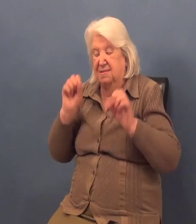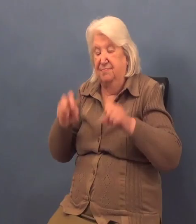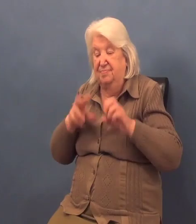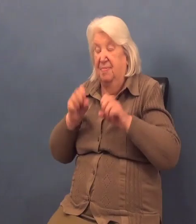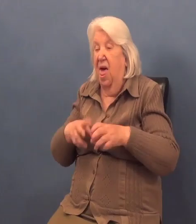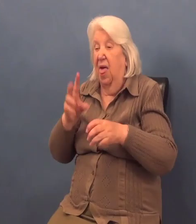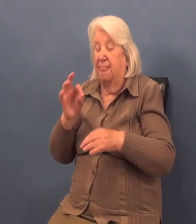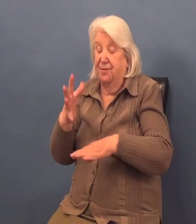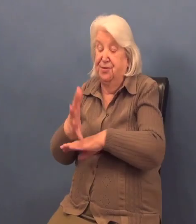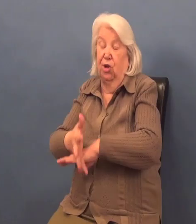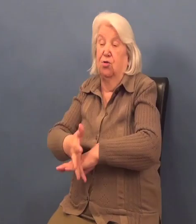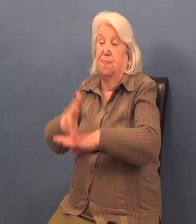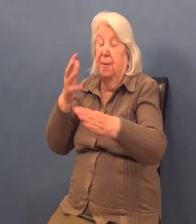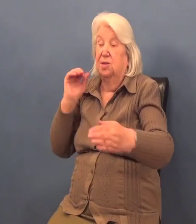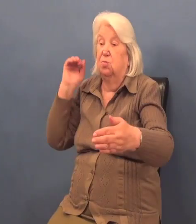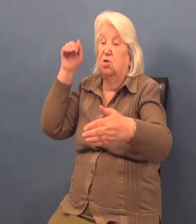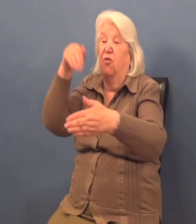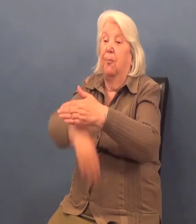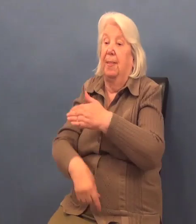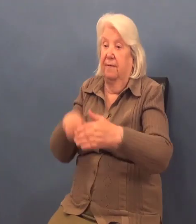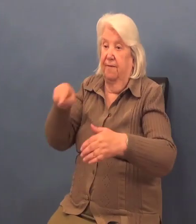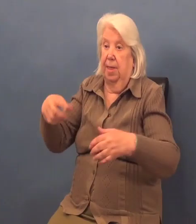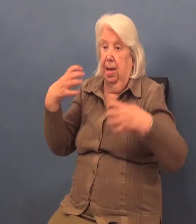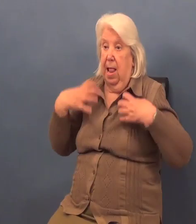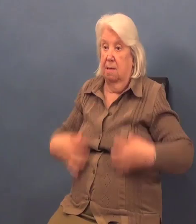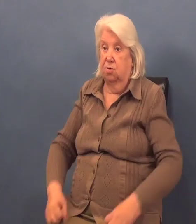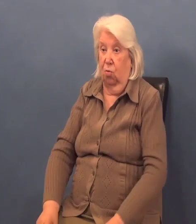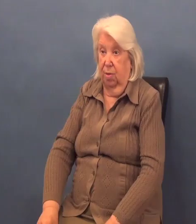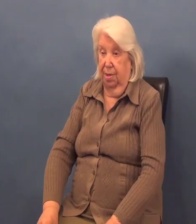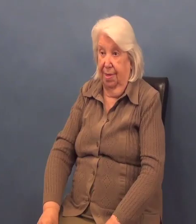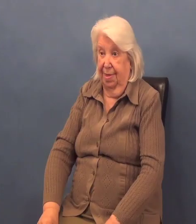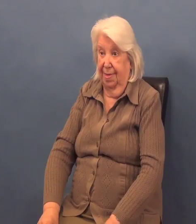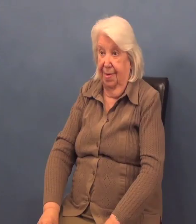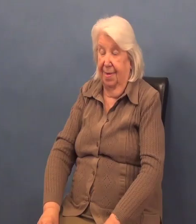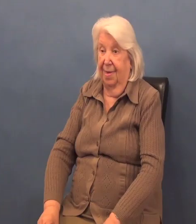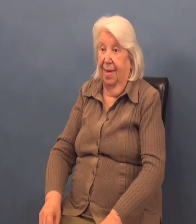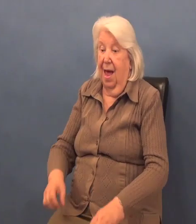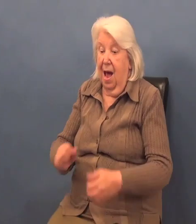Więc zając skacze, tak się rozpędził, że wpada w te kalesony.